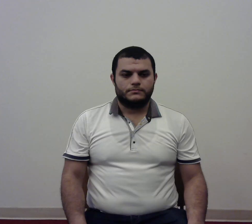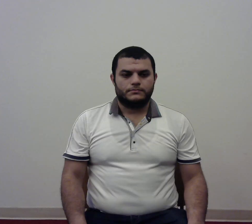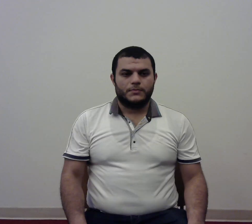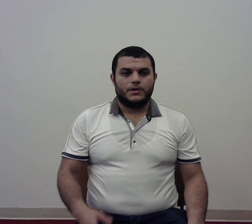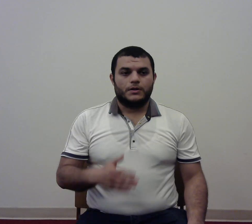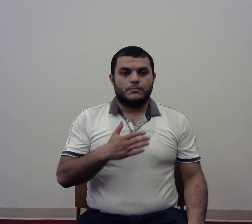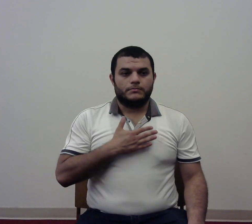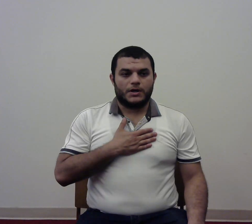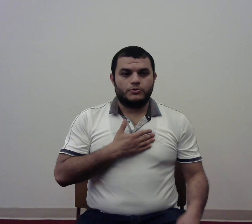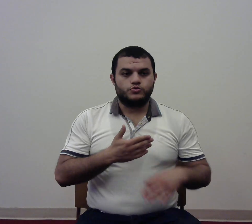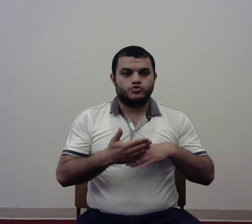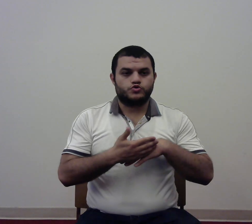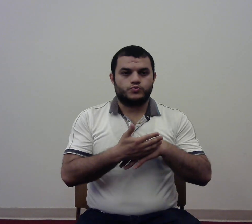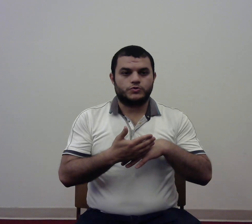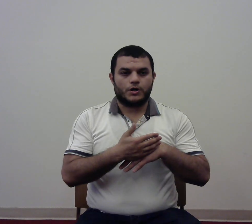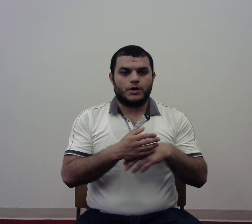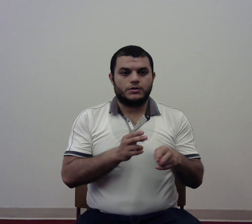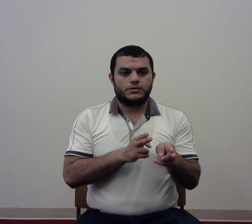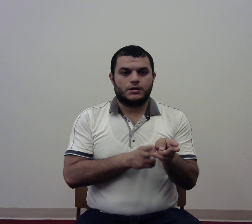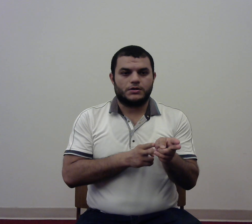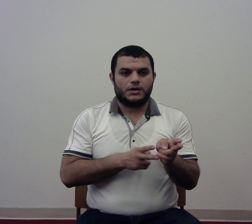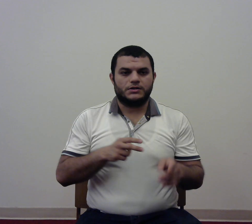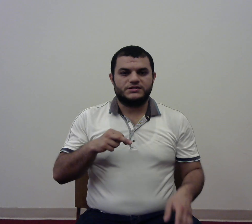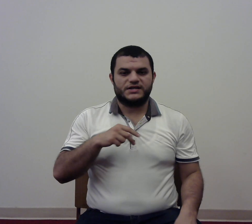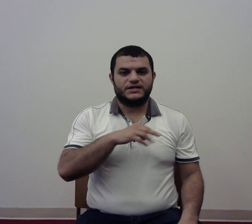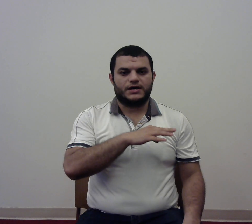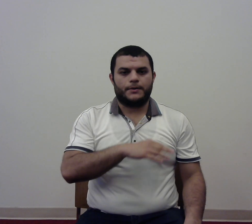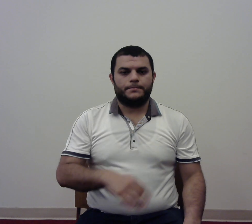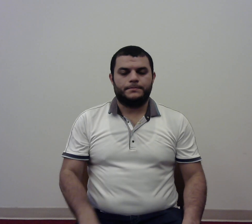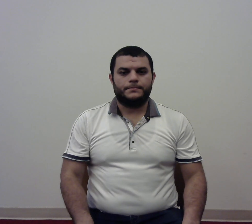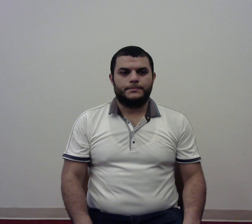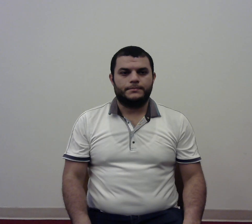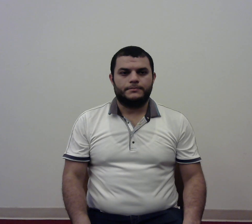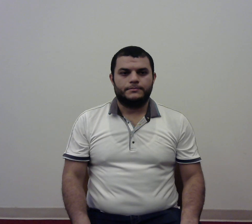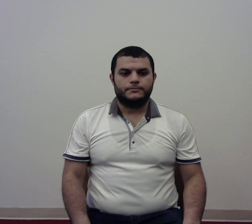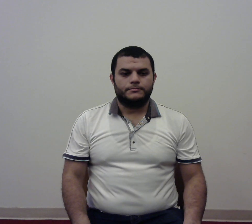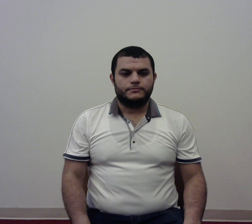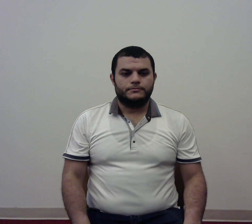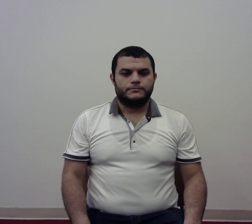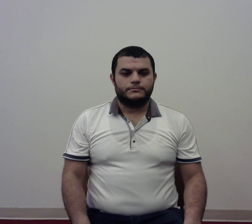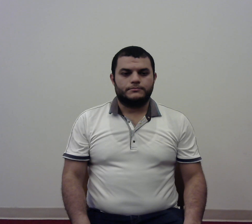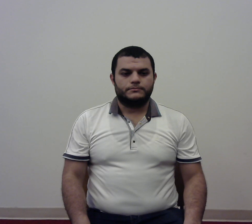Mən Sumqayıta qatarla gedirəm